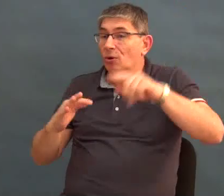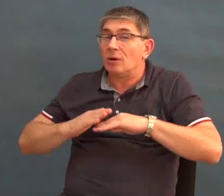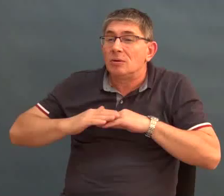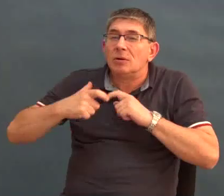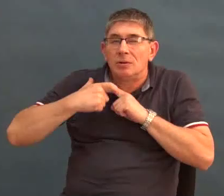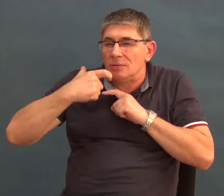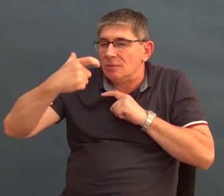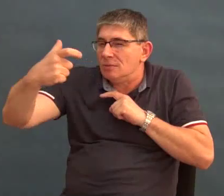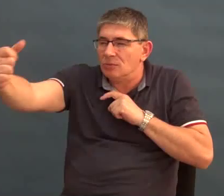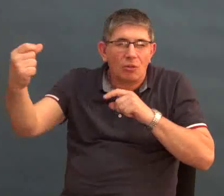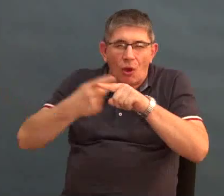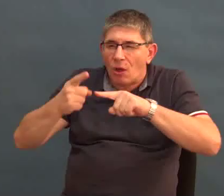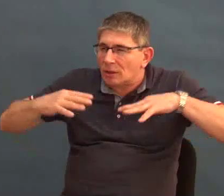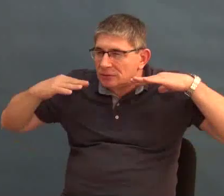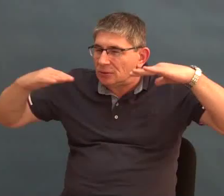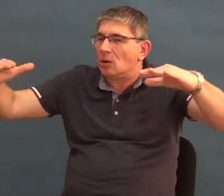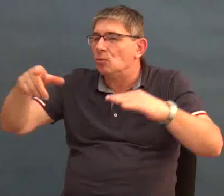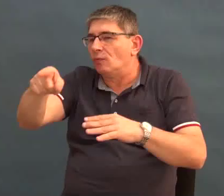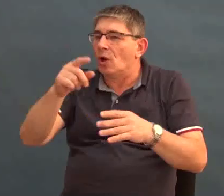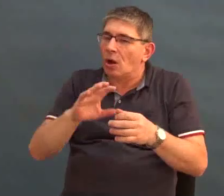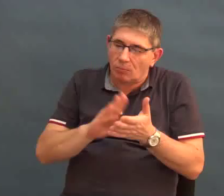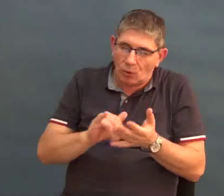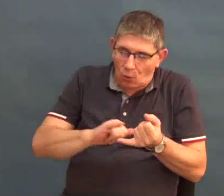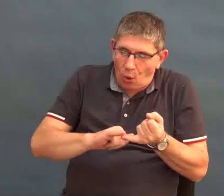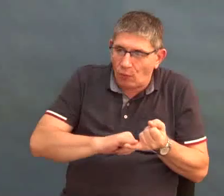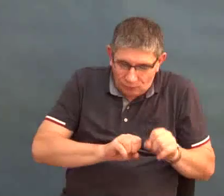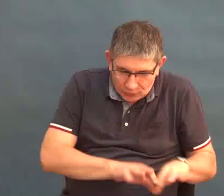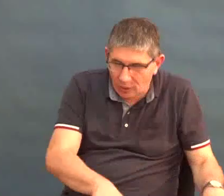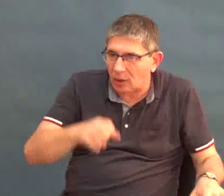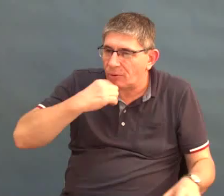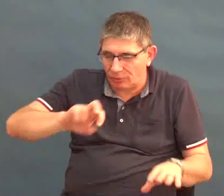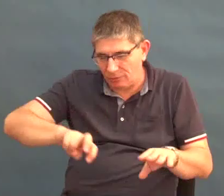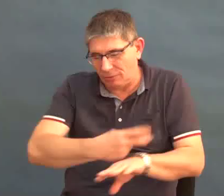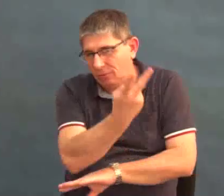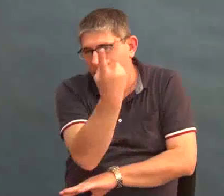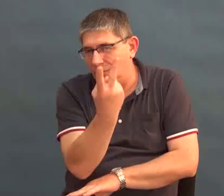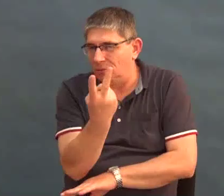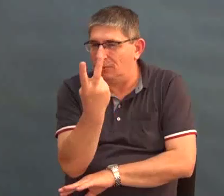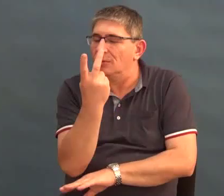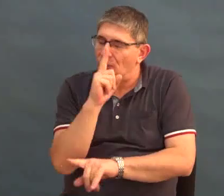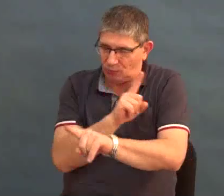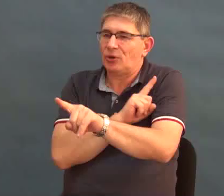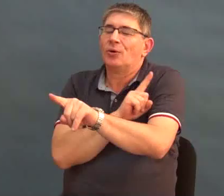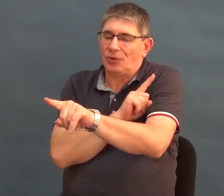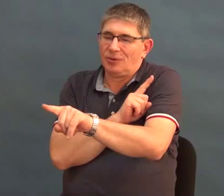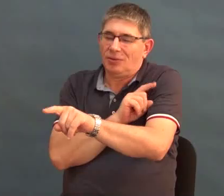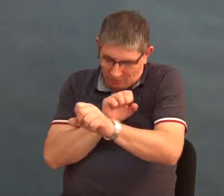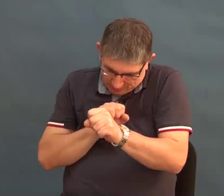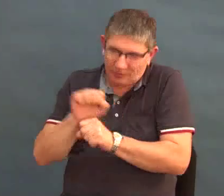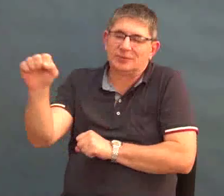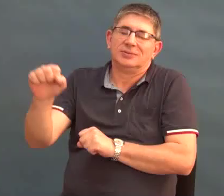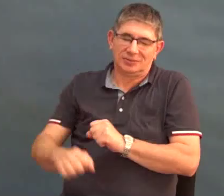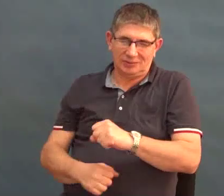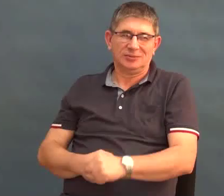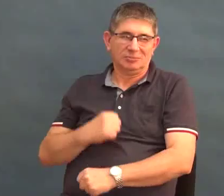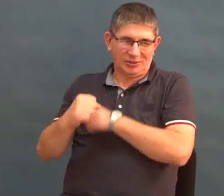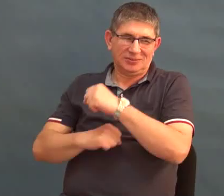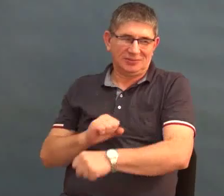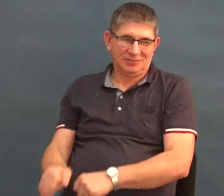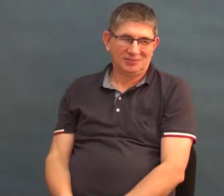Jest dużo maszyn tokarskich i jak olej się wyleje to można się poślizgnąć, trzeba uważać, u mnie w pracy tak jest.